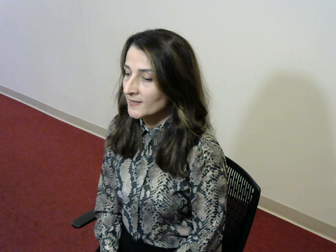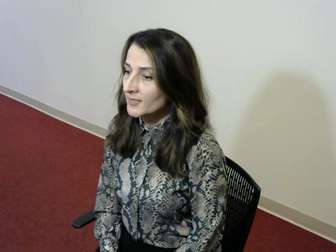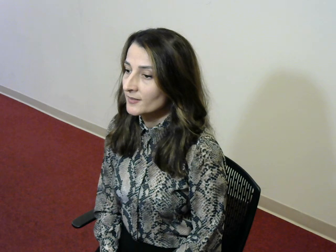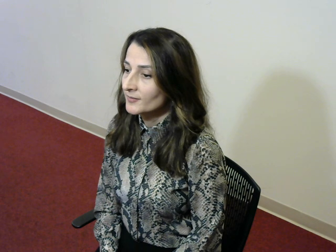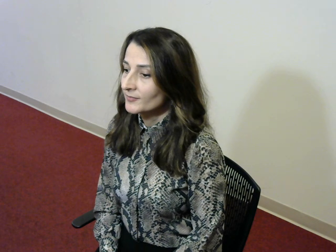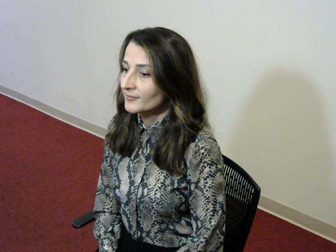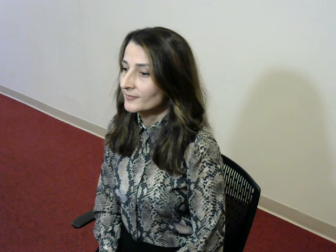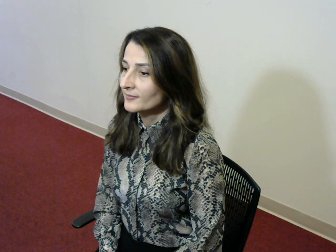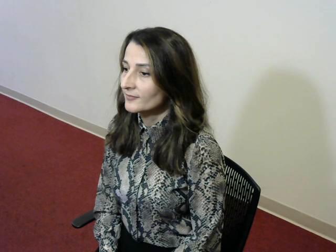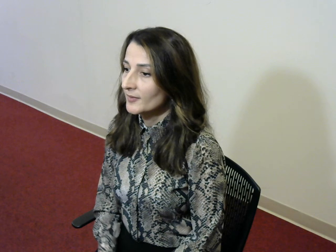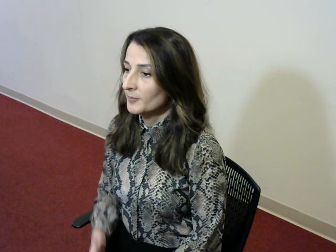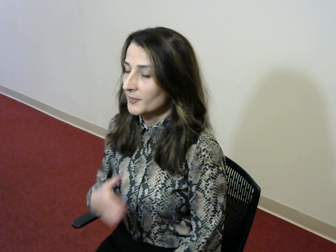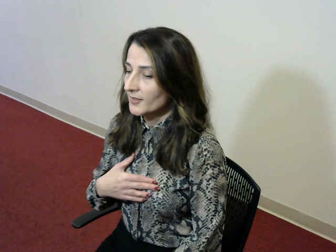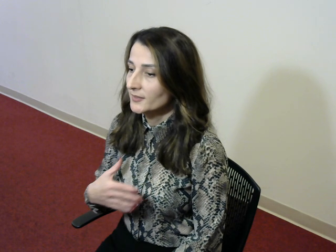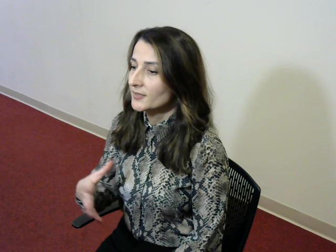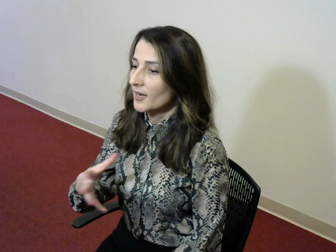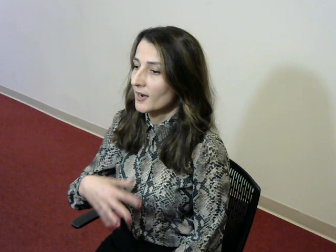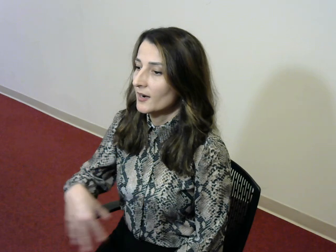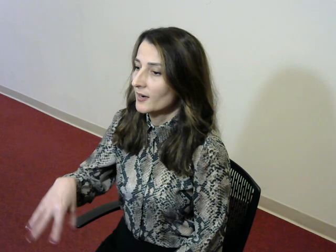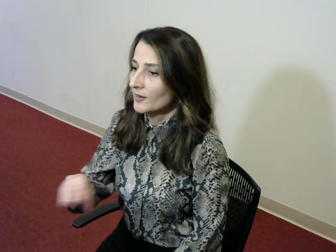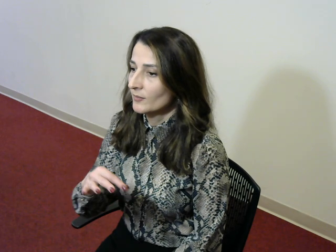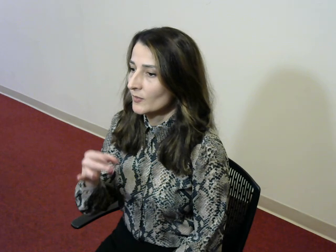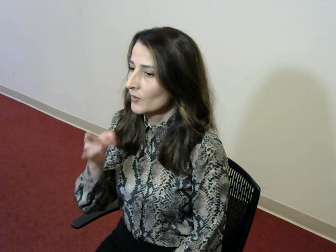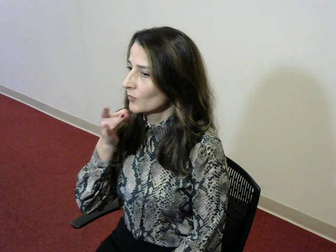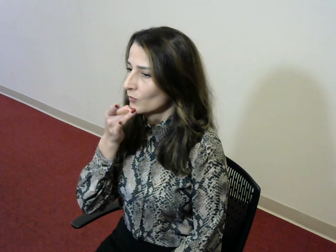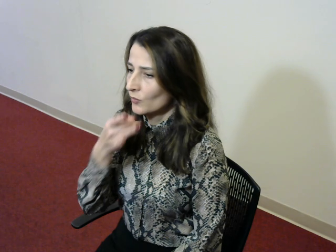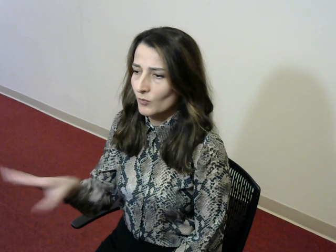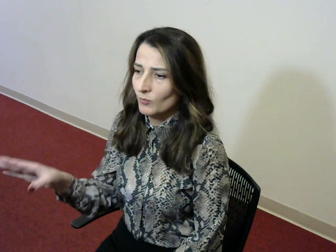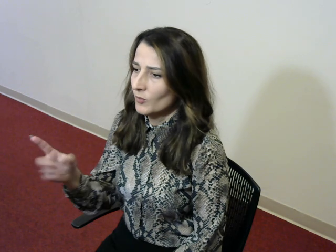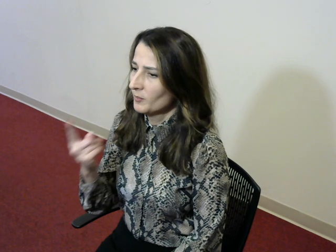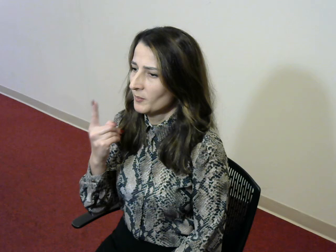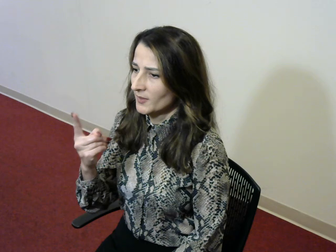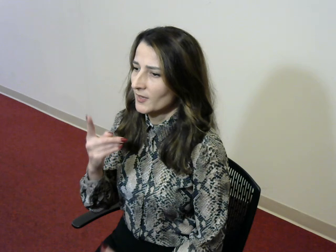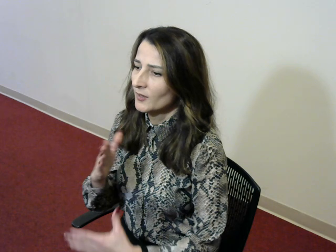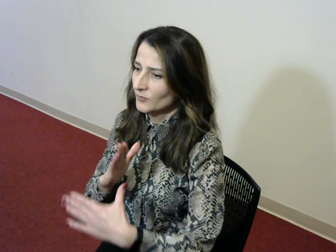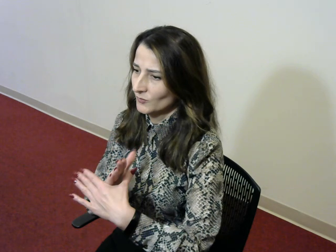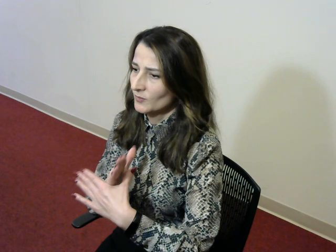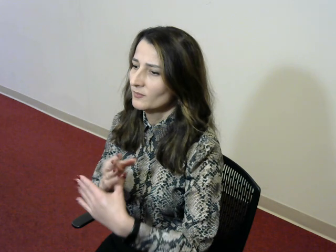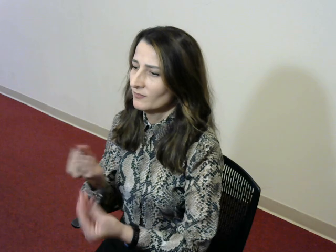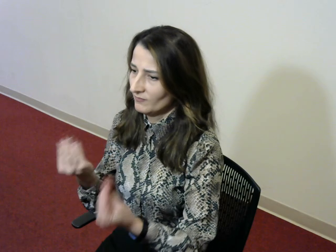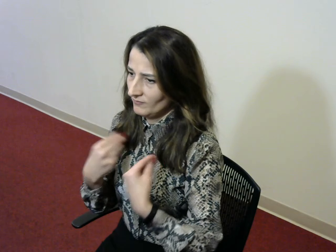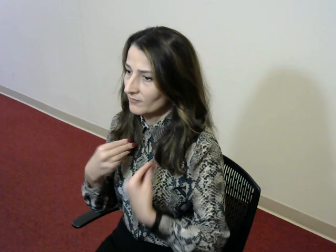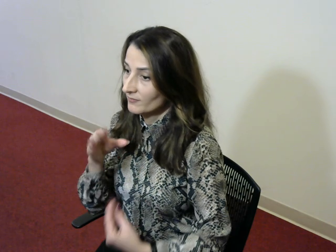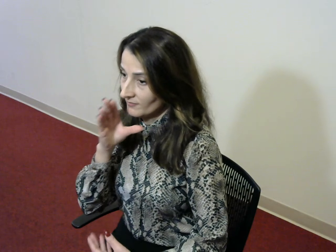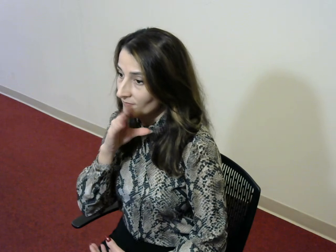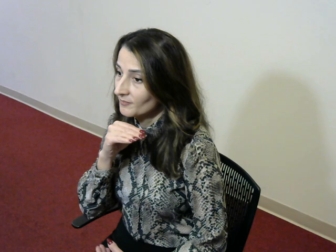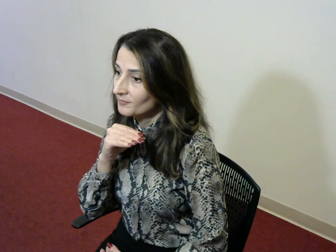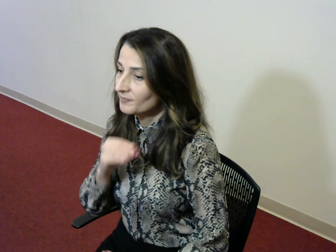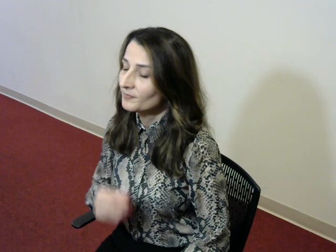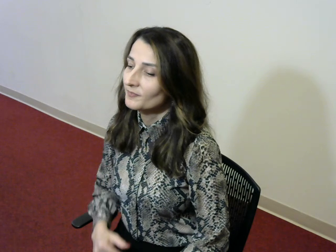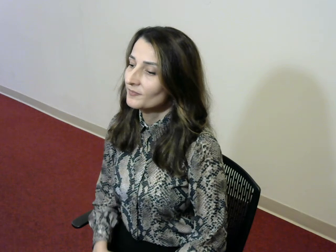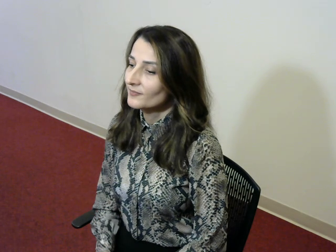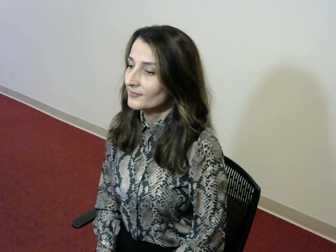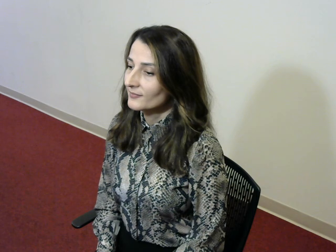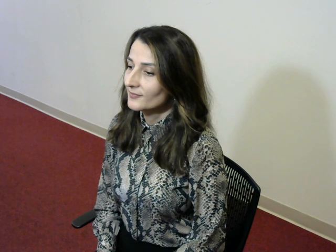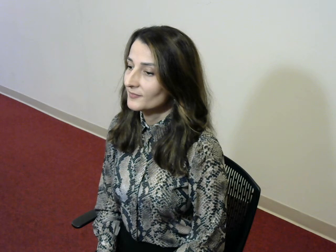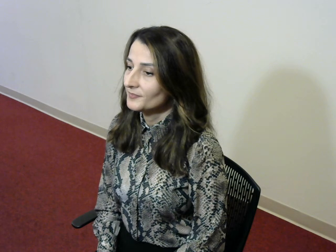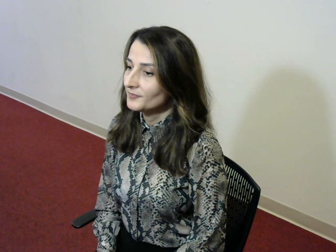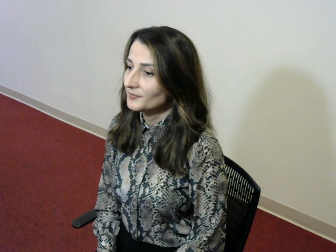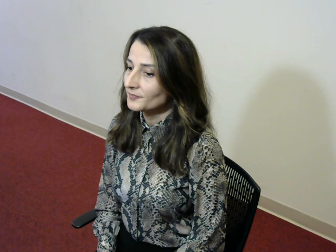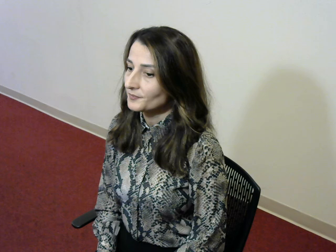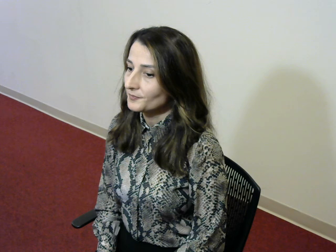Bizə hər hansı bir yardım düşürmü?